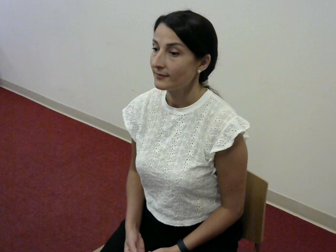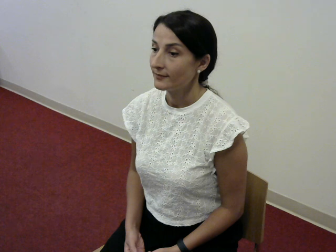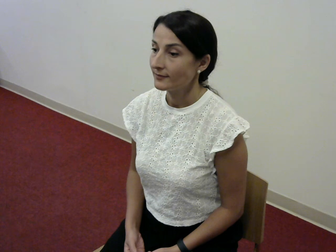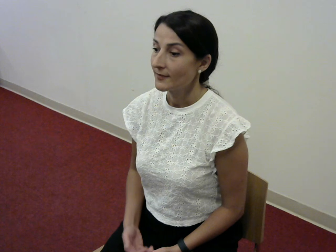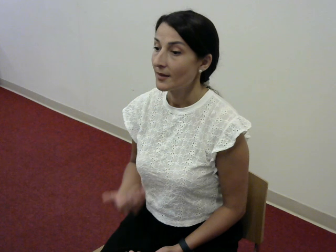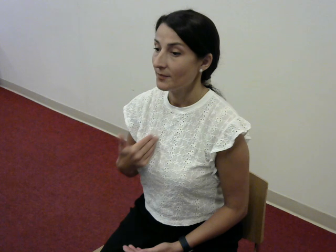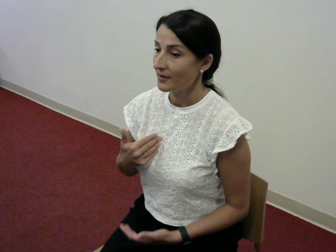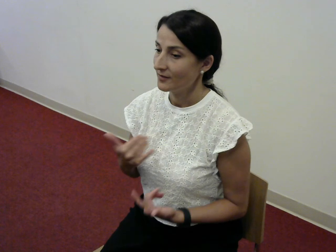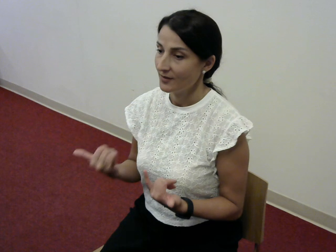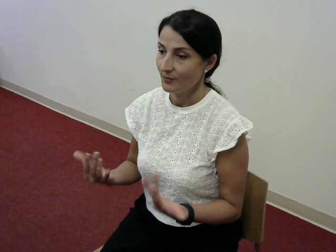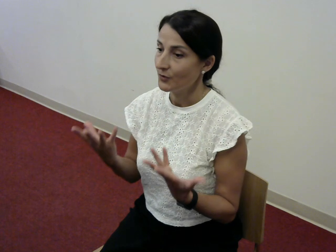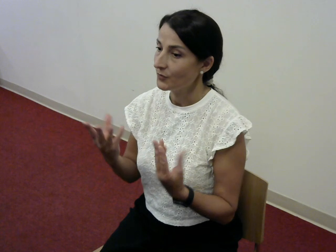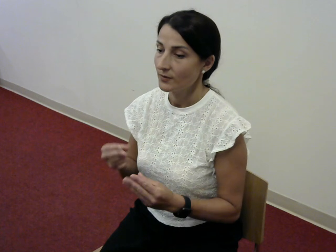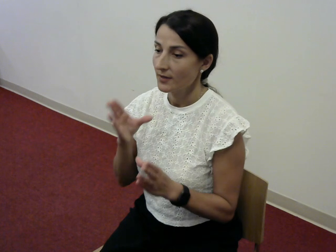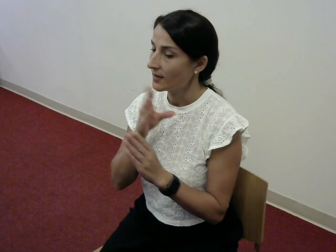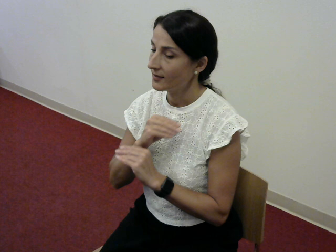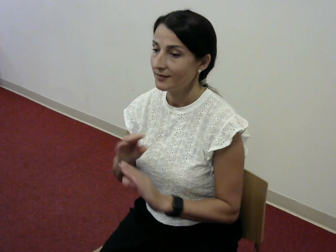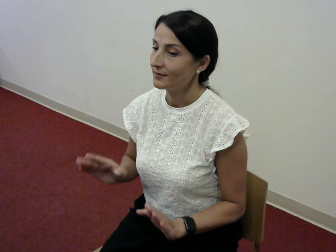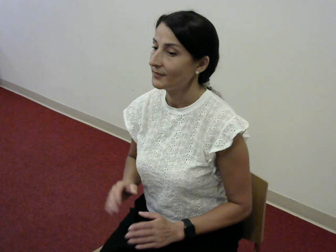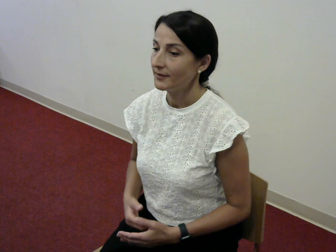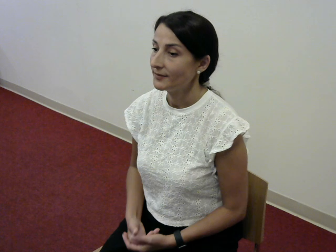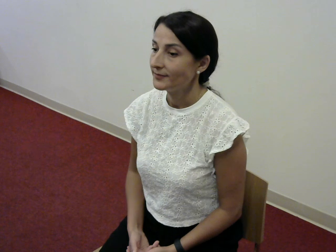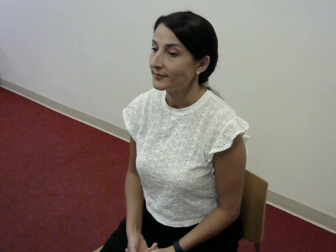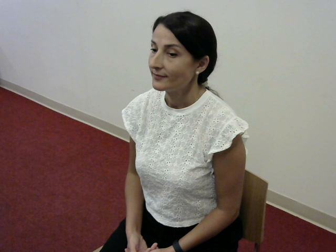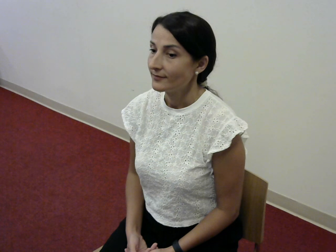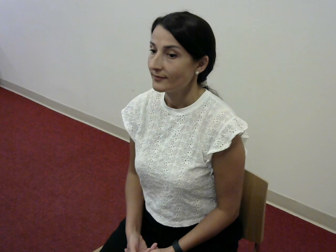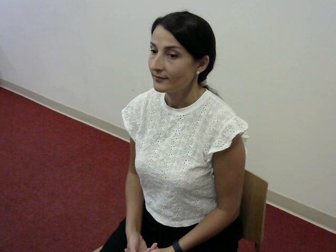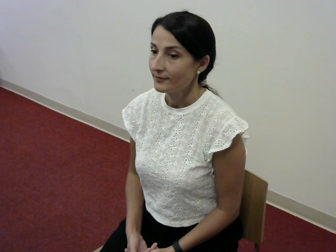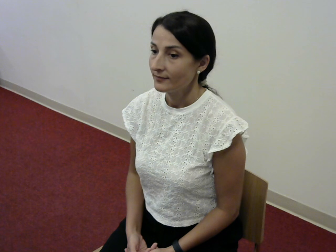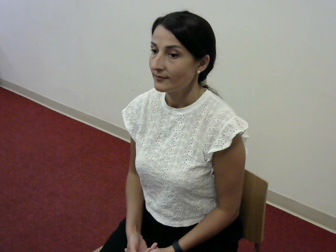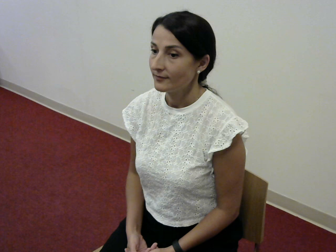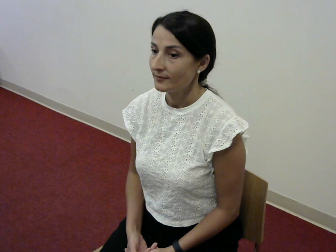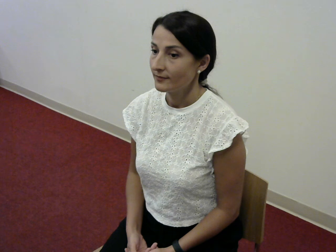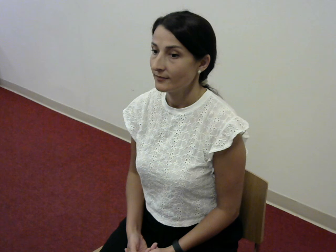Məndə bu gün alınmır